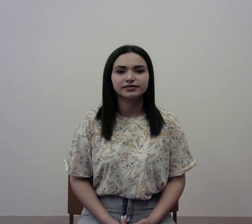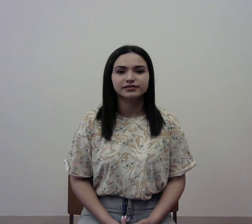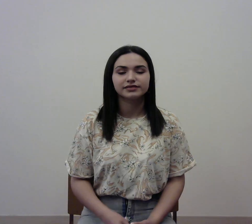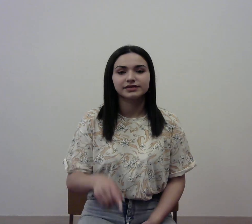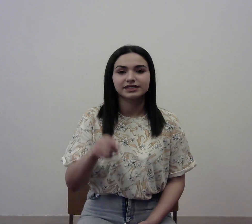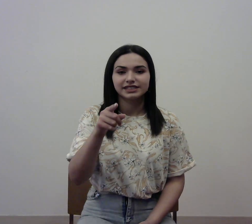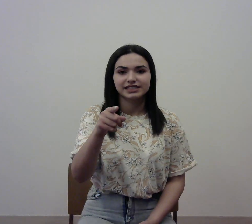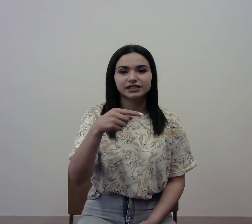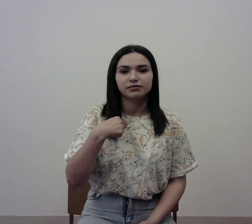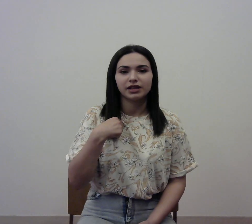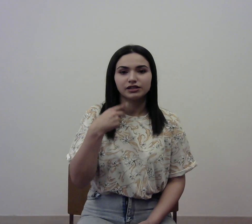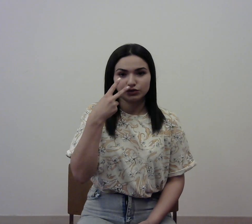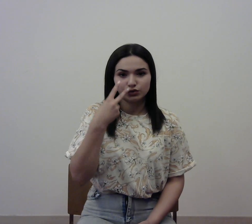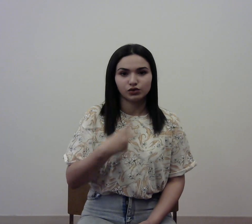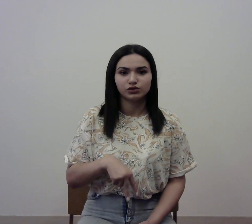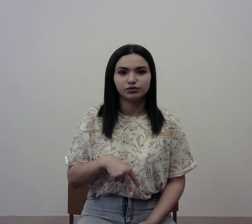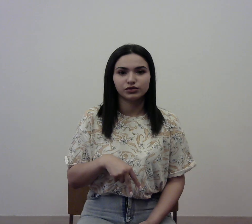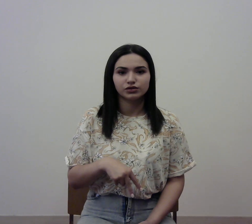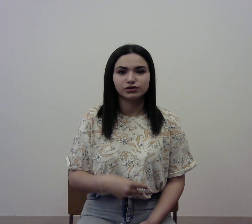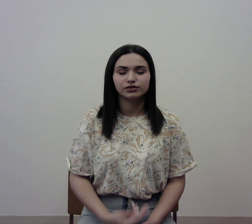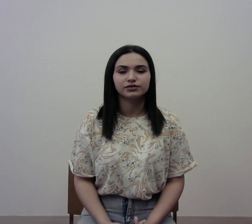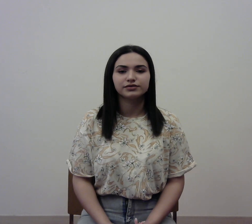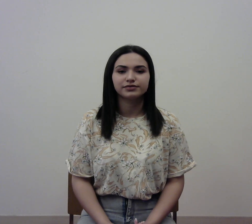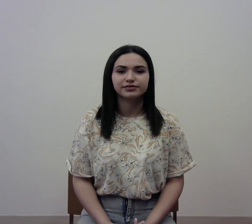Siz məni görürsünüzmü?